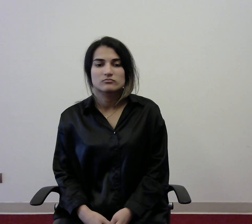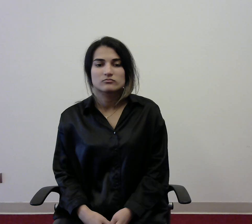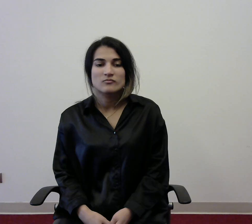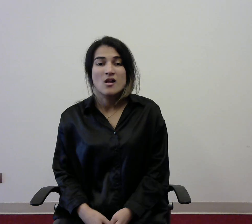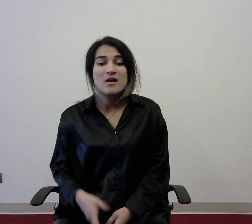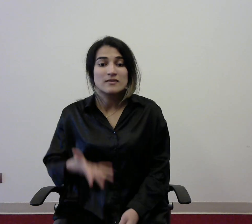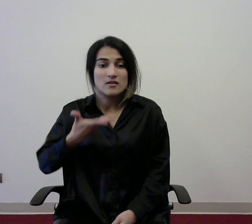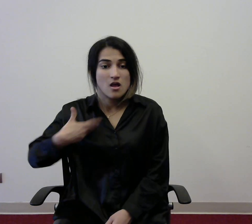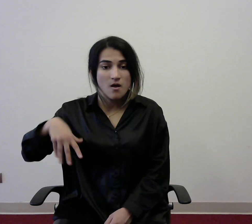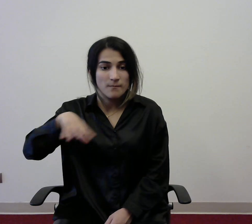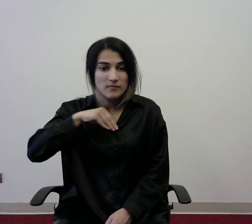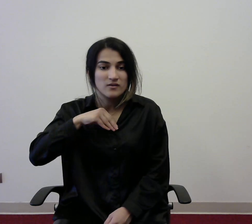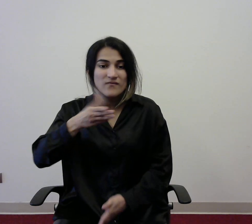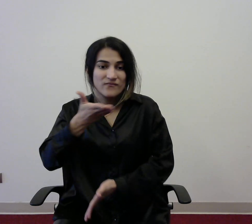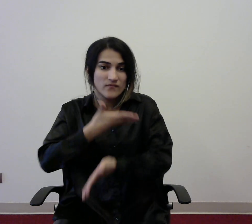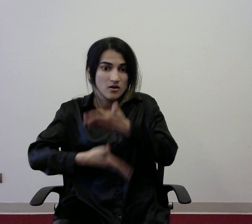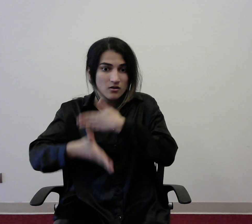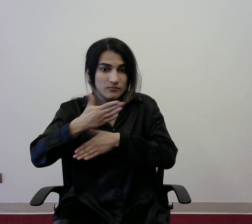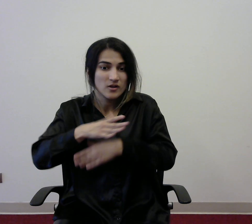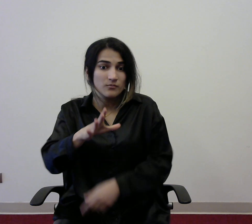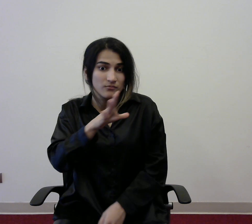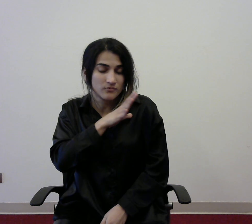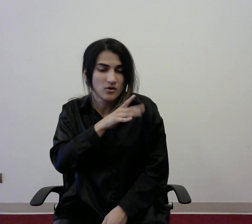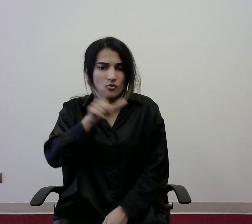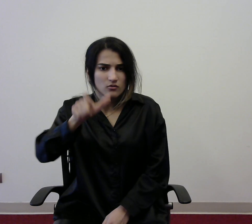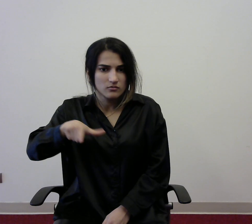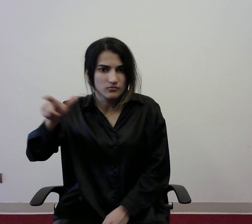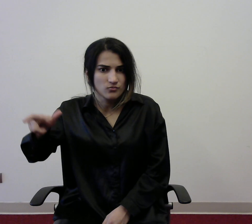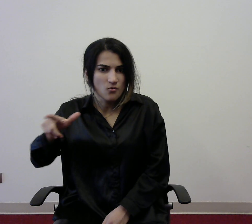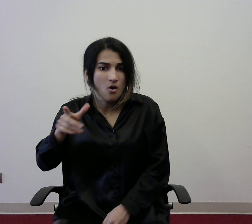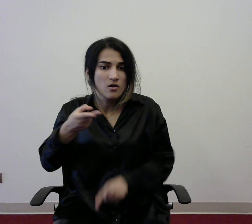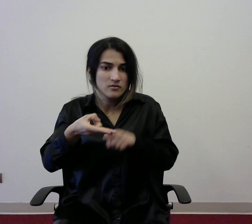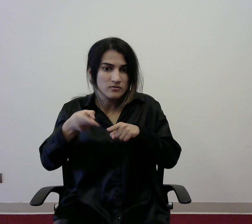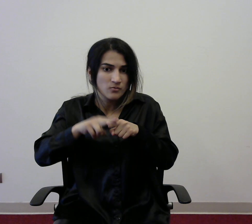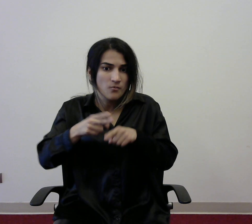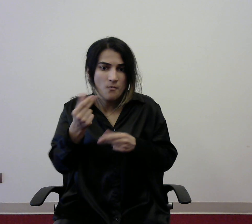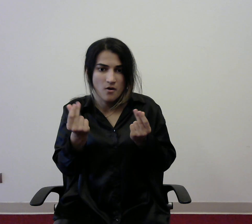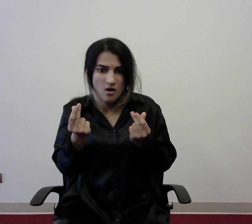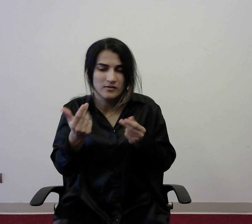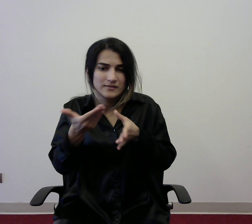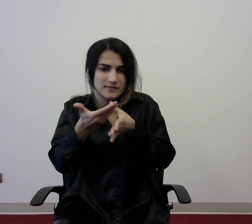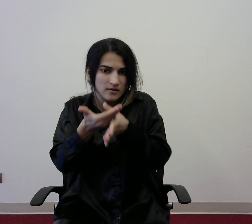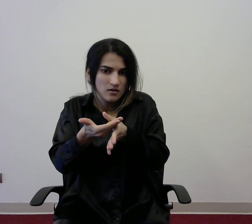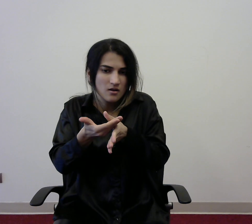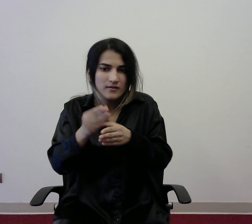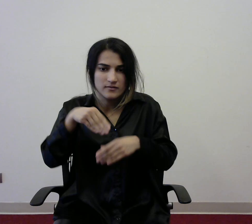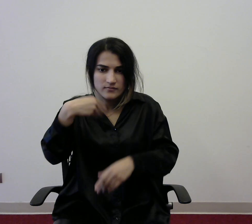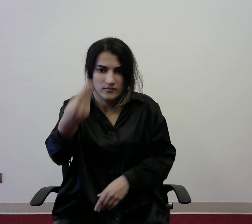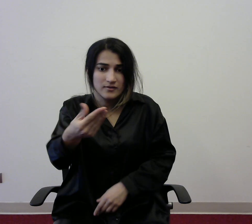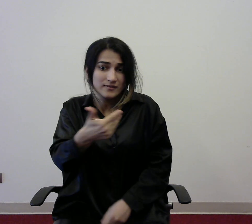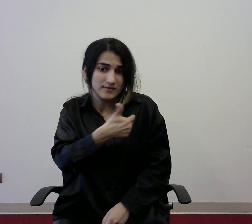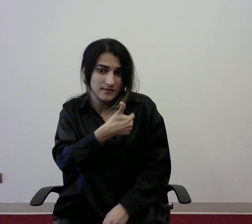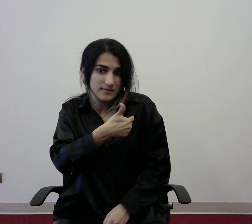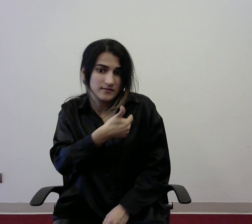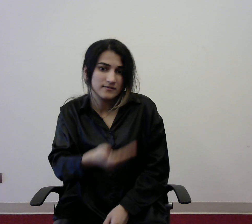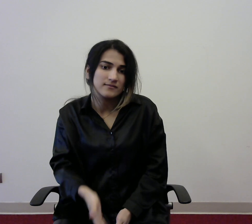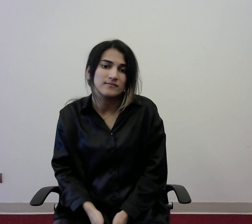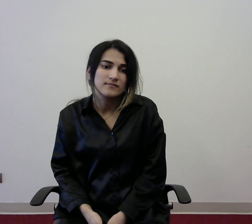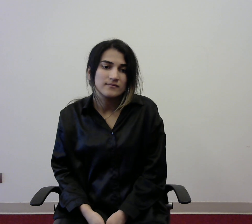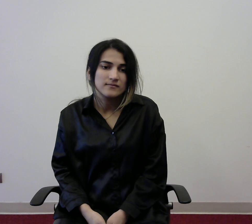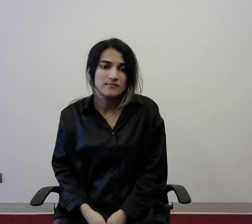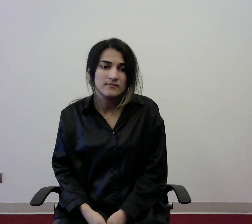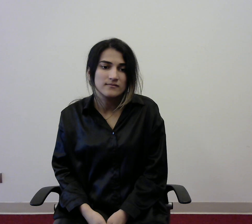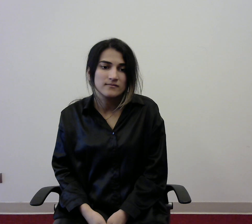Biz əlilliyi olan şəxslər üçün pul yardım vermək istəyirik